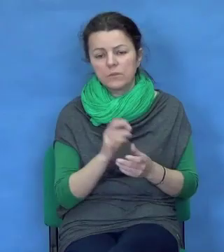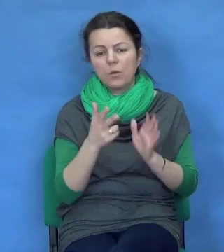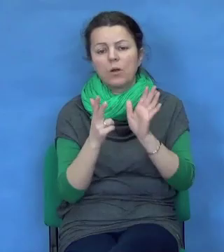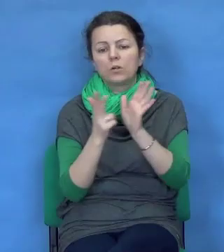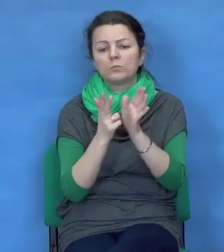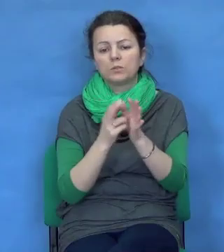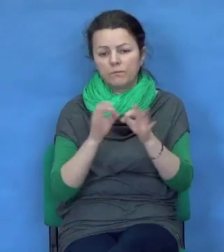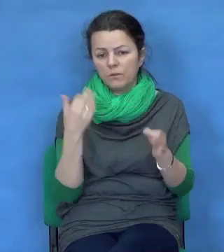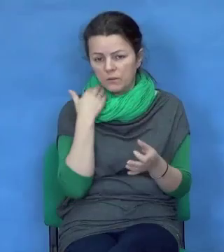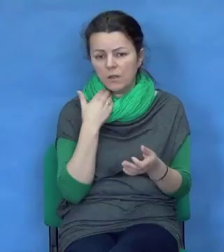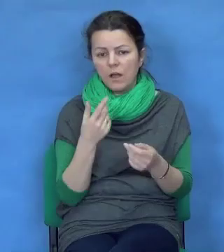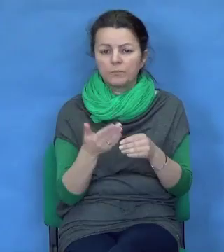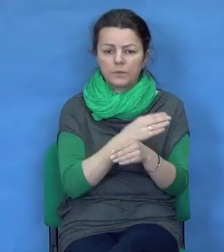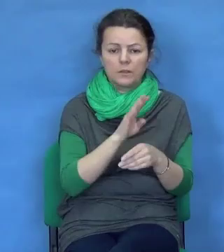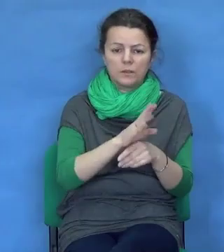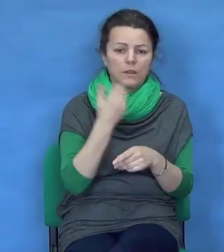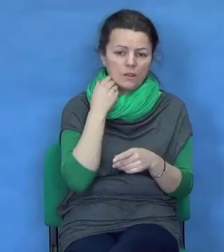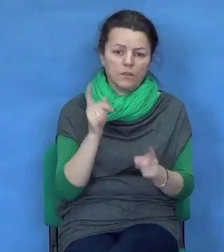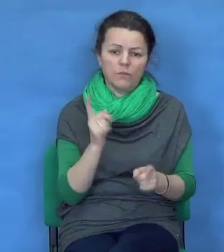Od osiemnastego roku życia można pić alkohol, ale wcześniej, na przykład czternaście lat, nie wolno pić.